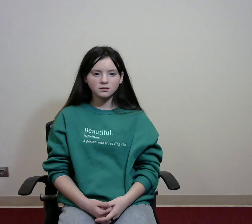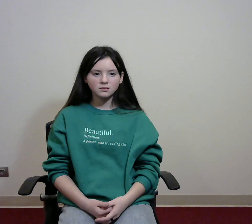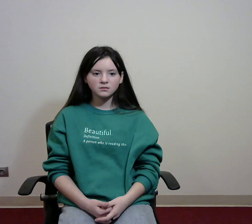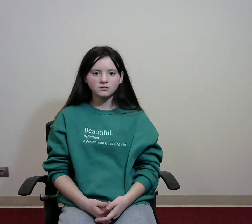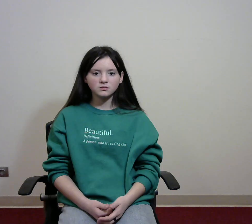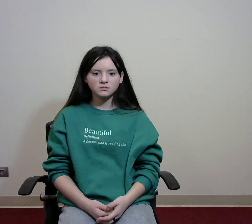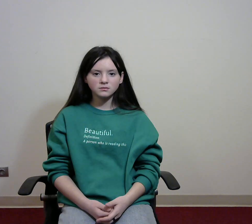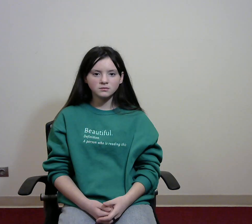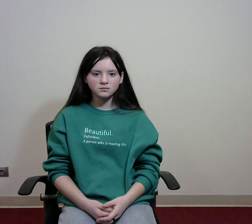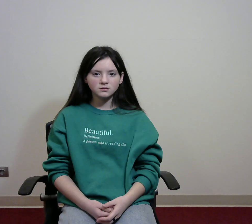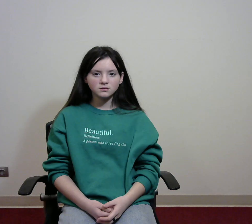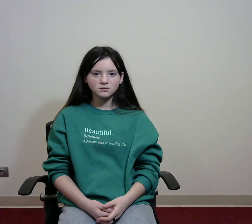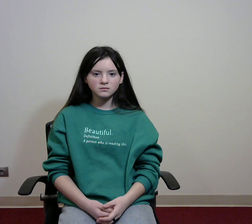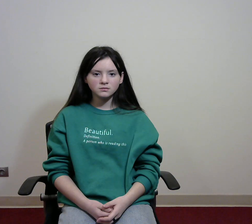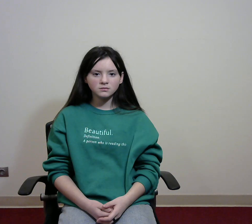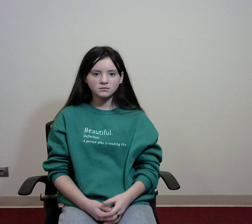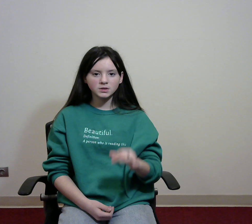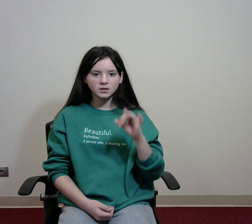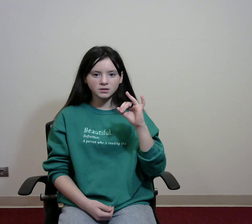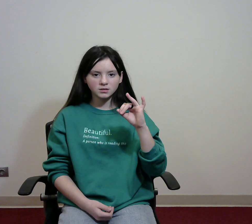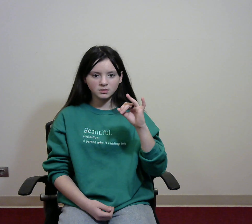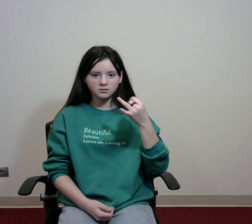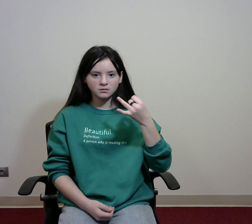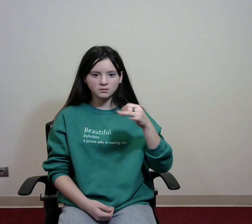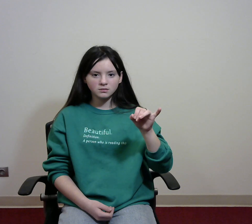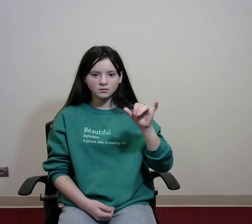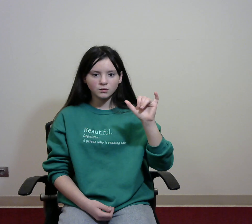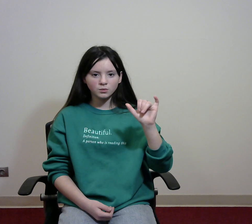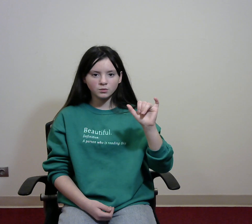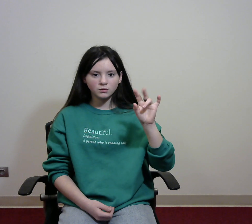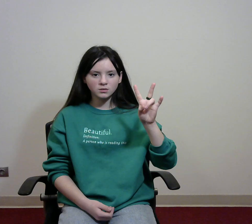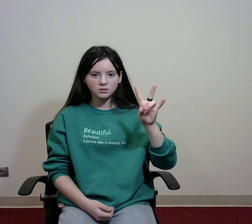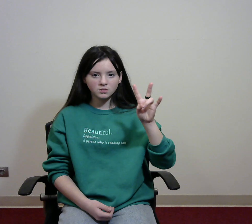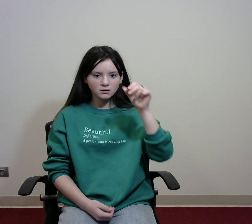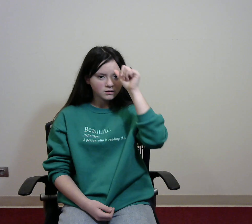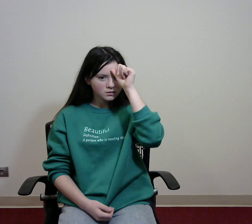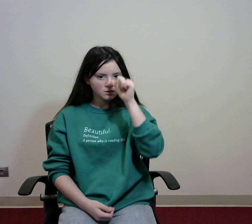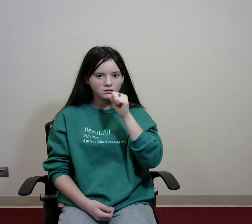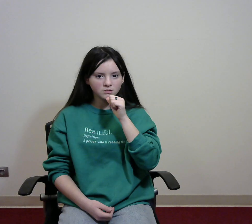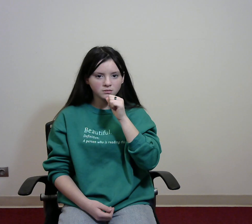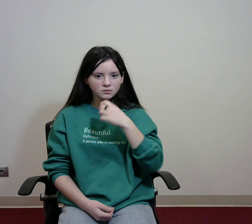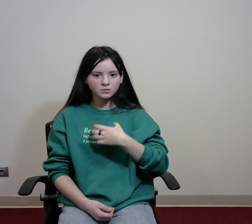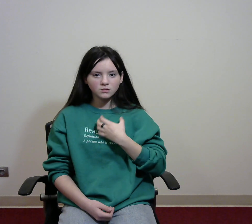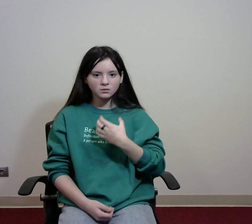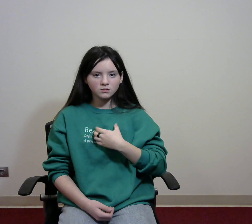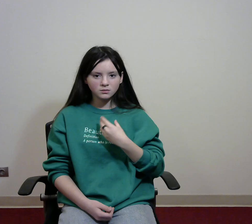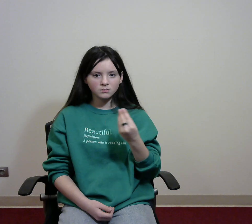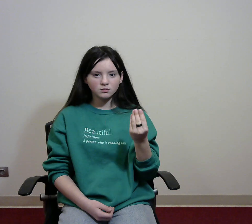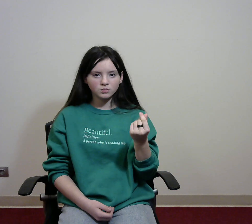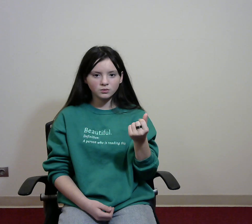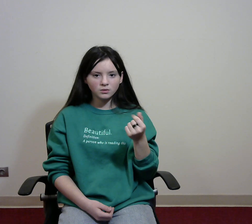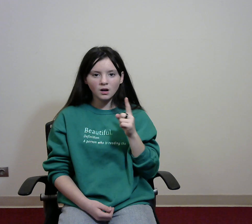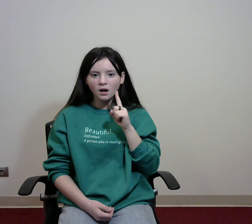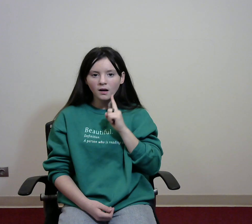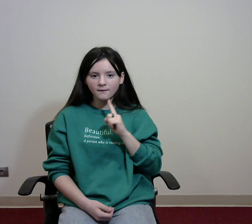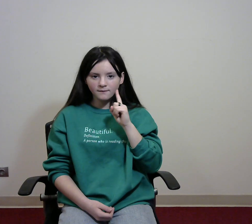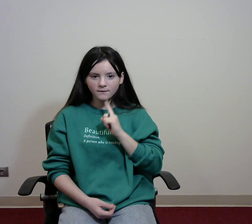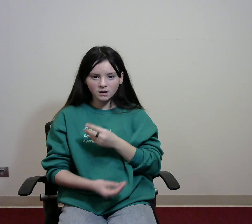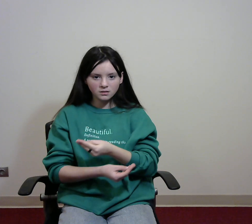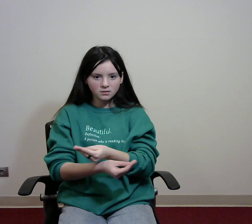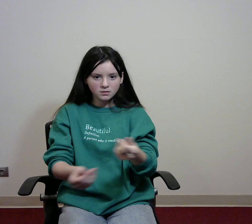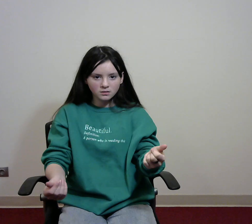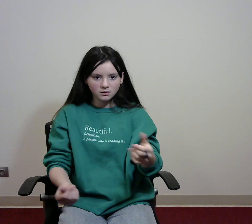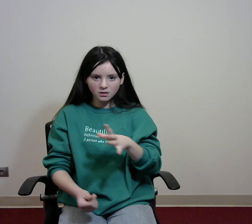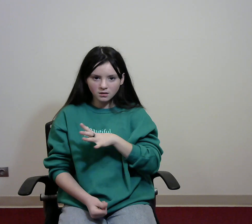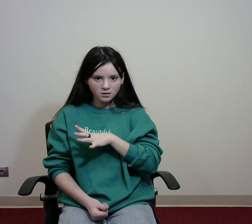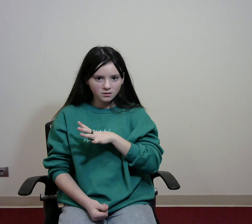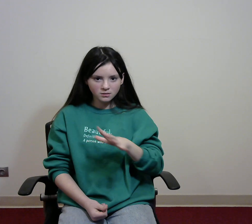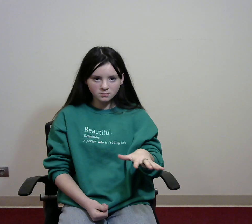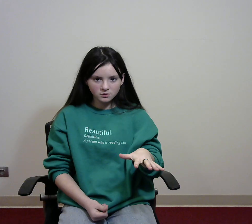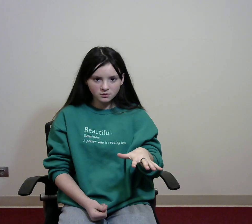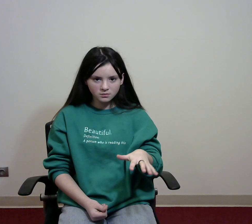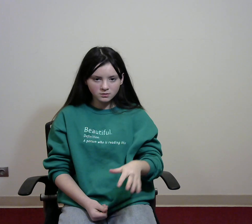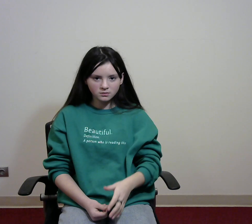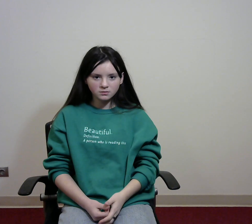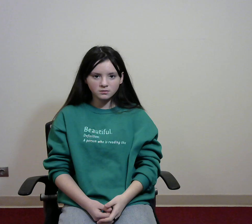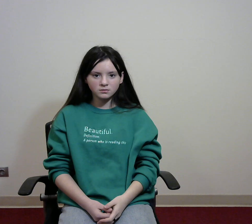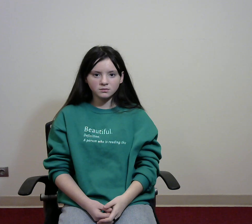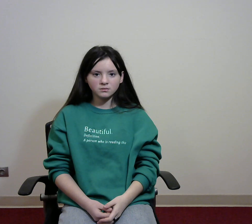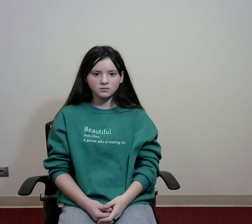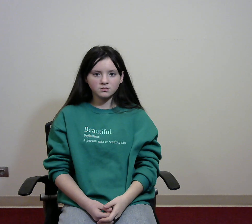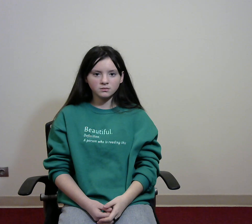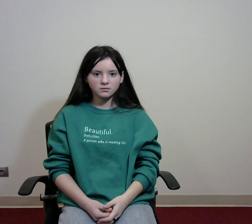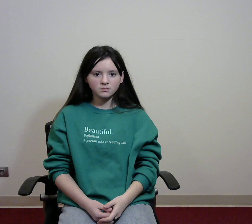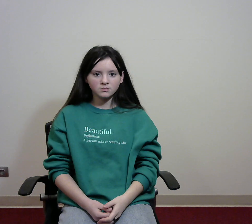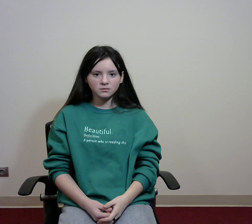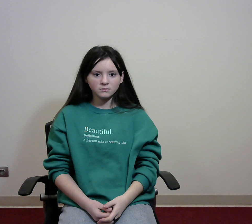İyun ayının sosial müavinətləri hələ ki, ödənilməyib